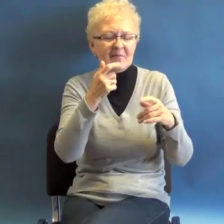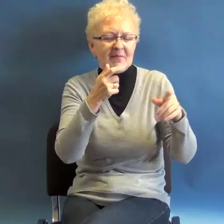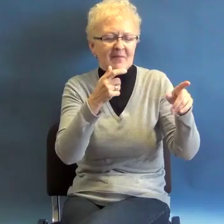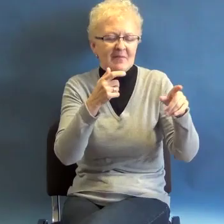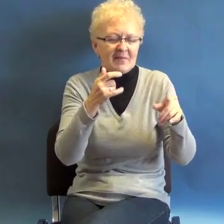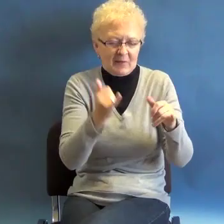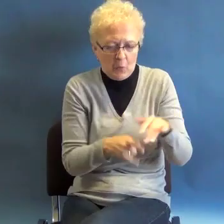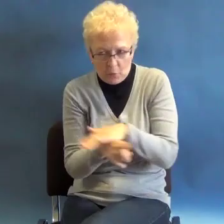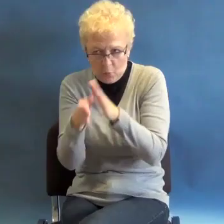Dziecko ucieka i ukrywa się.